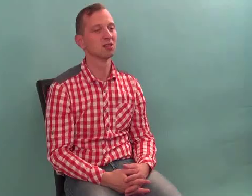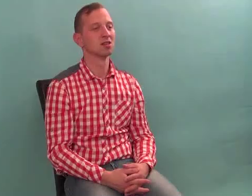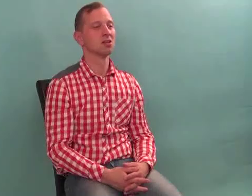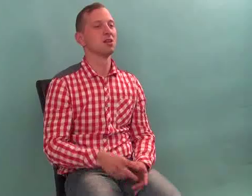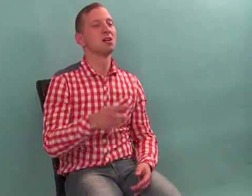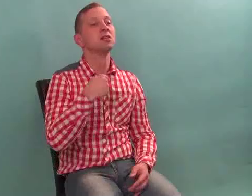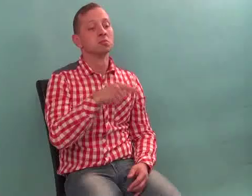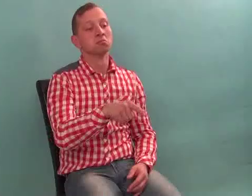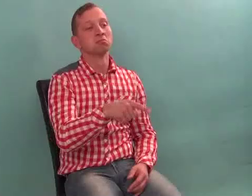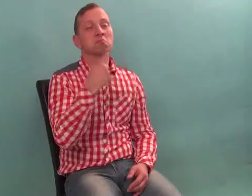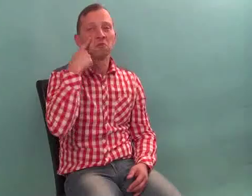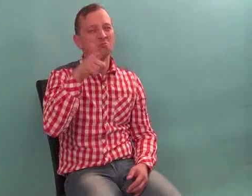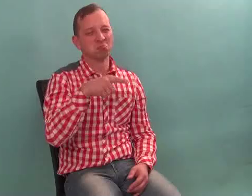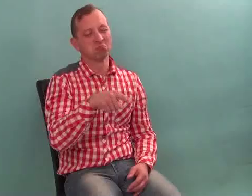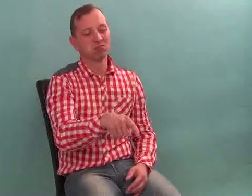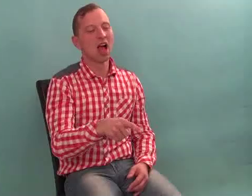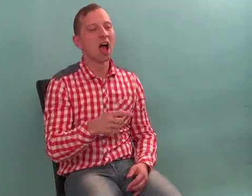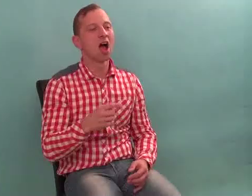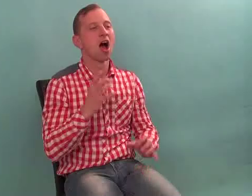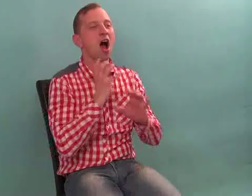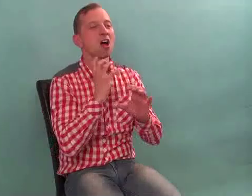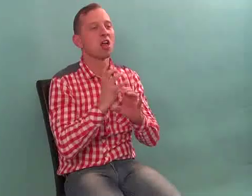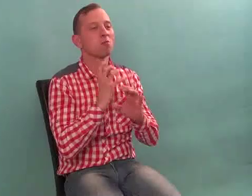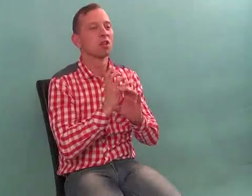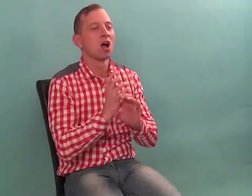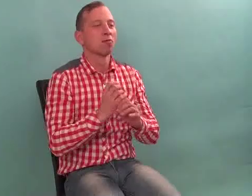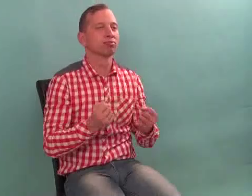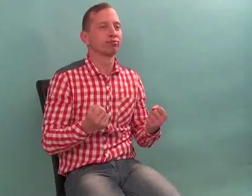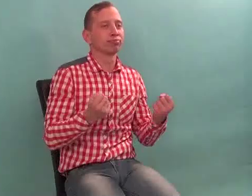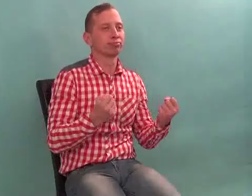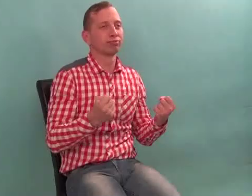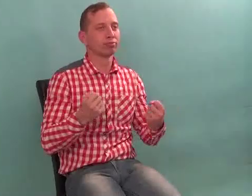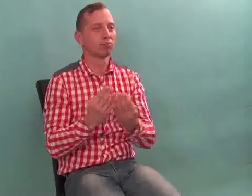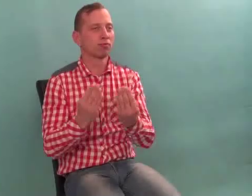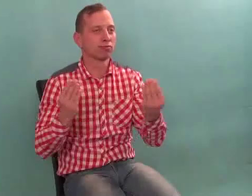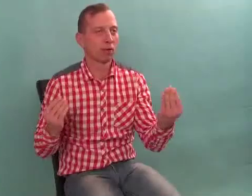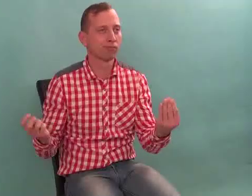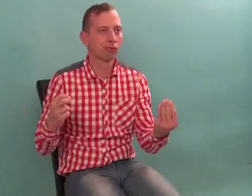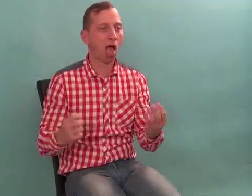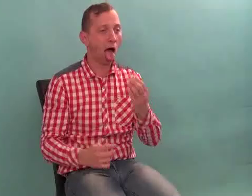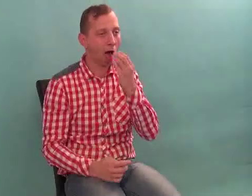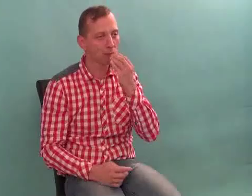Ja zauważyłem, że jak ktoś w jadącym autobusie je, to nie powinno tak być.